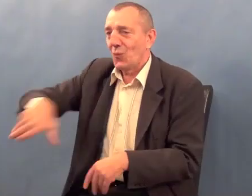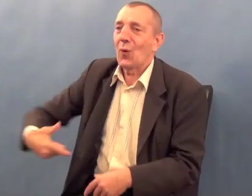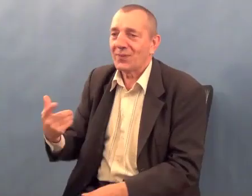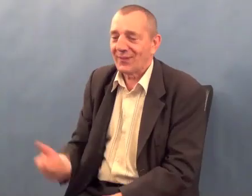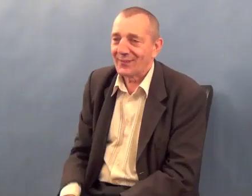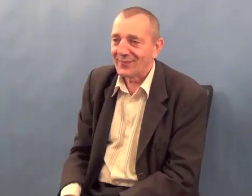Ukradł.